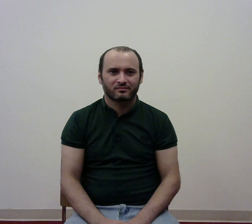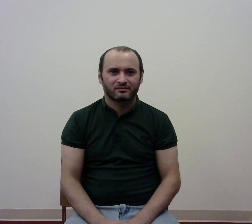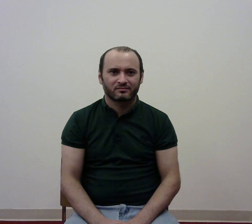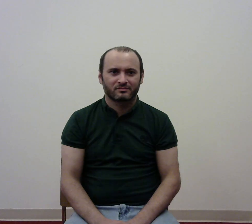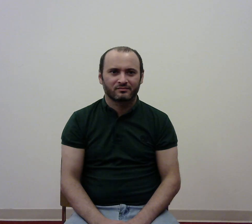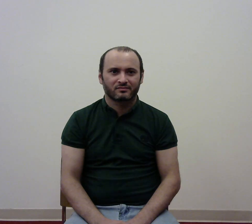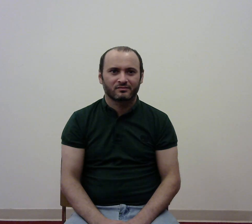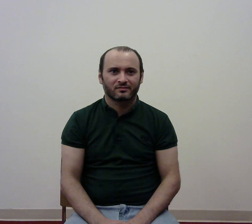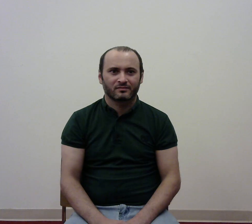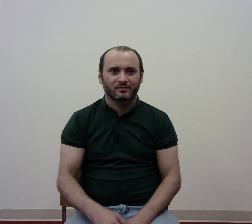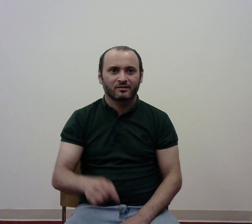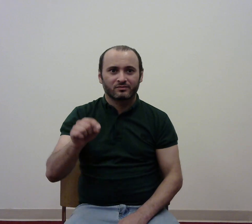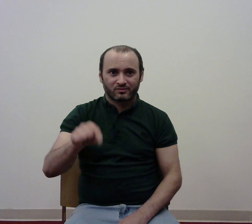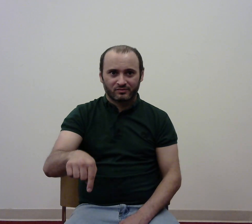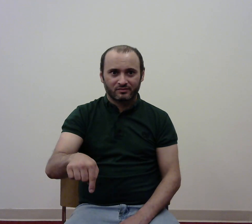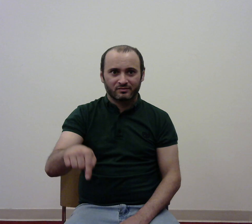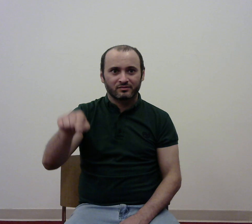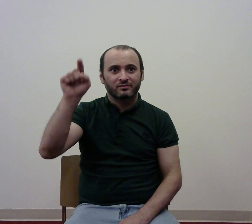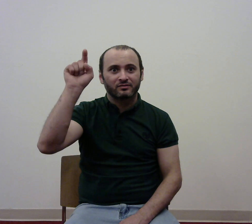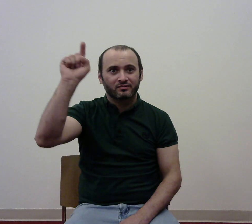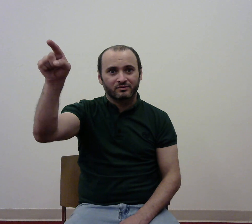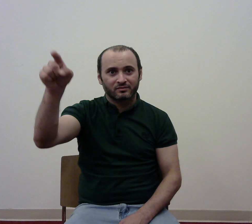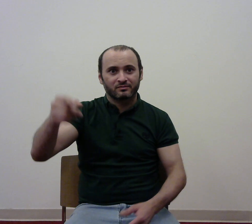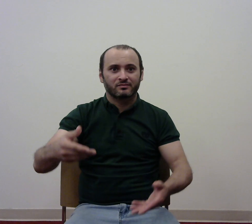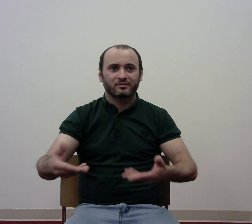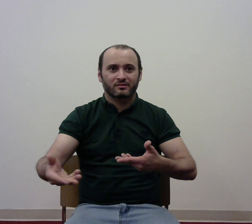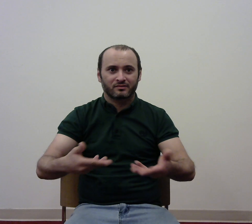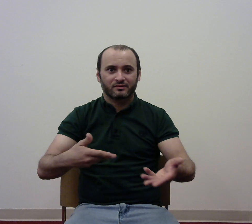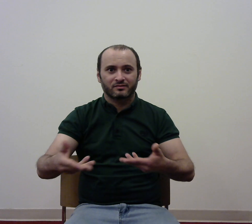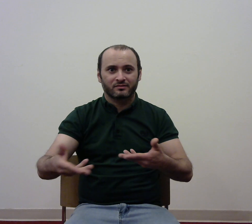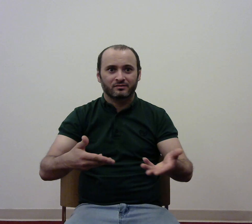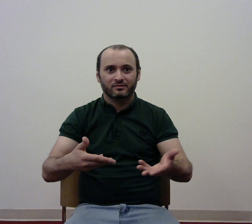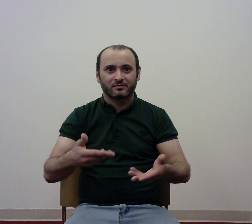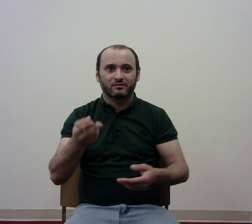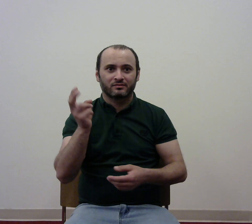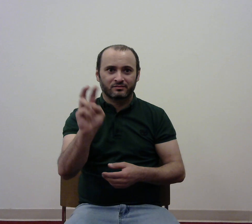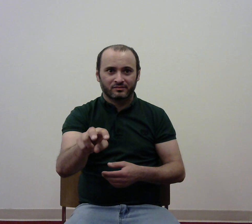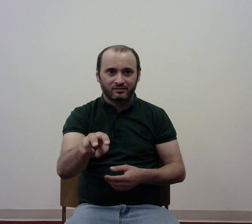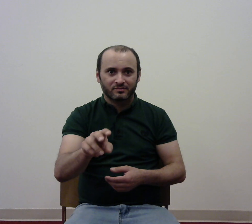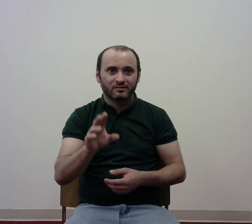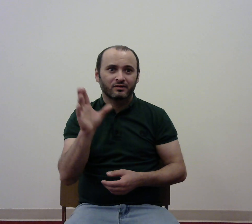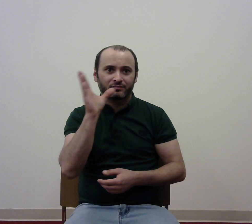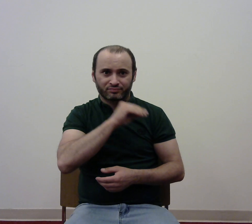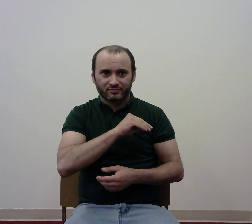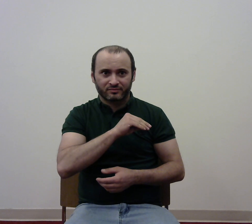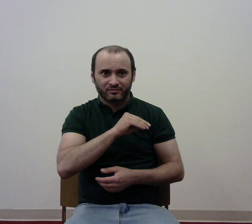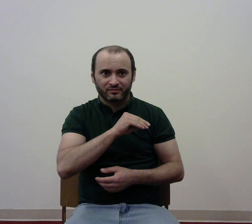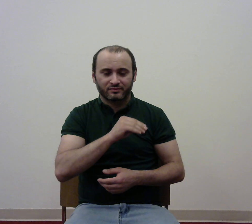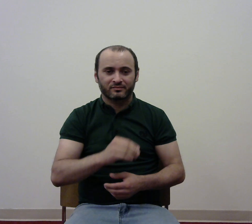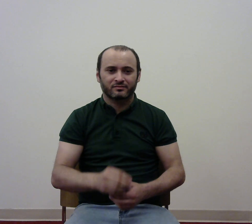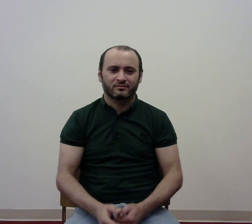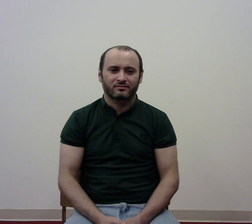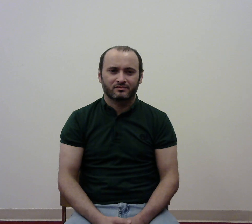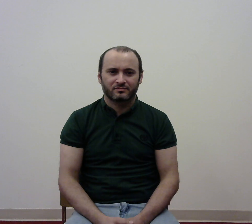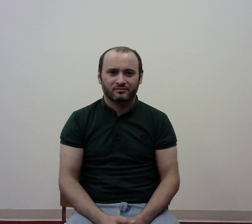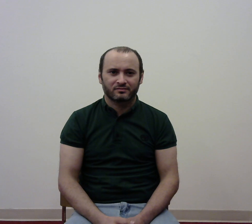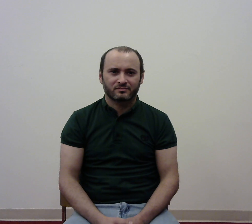Burdan ora piyada gedə bilərəmmi?